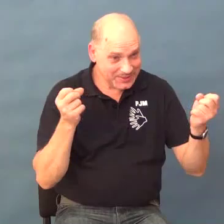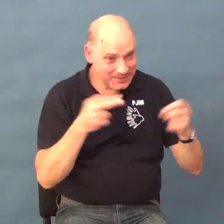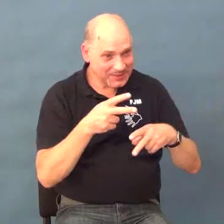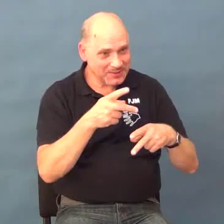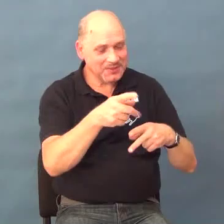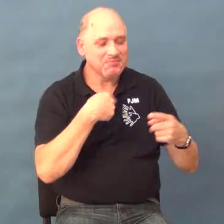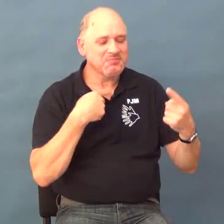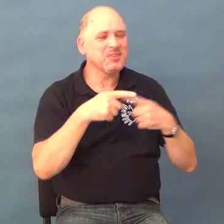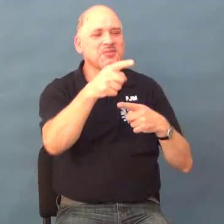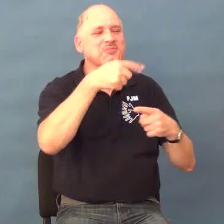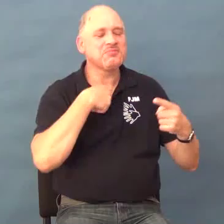Mnie z tobą nie pasuje.